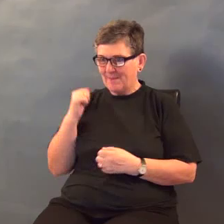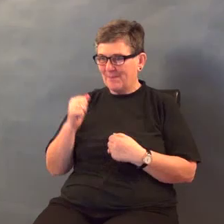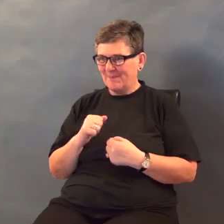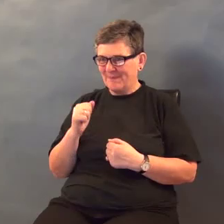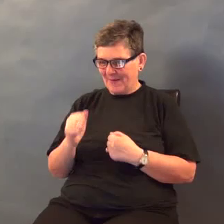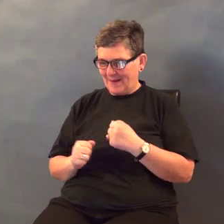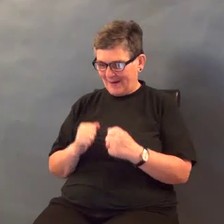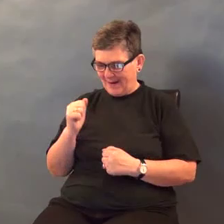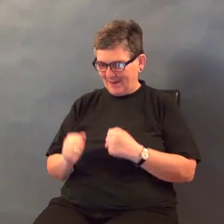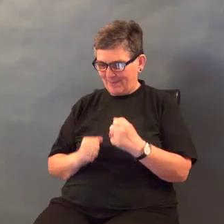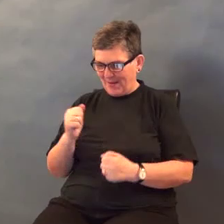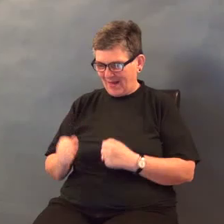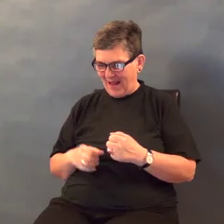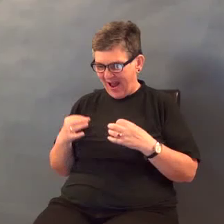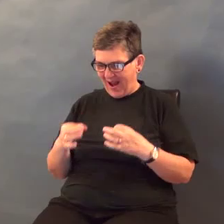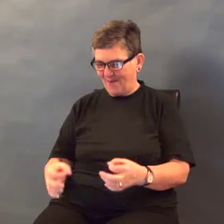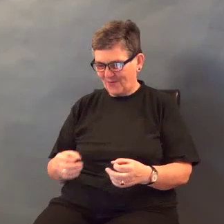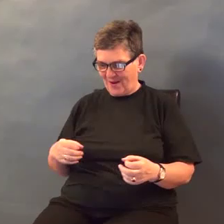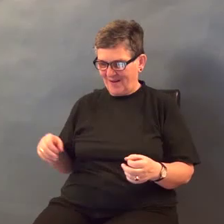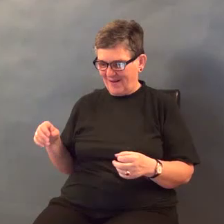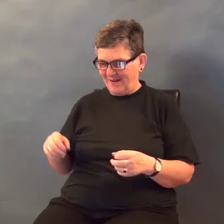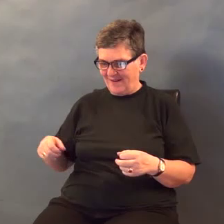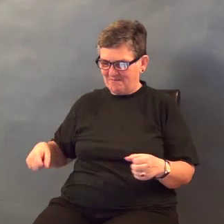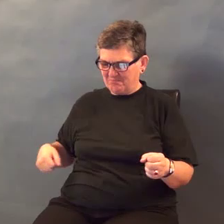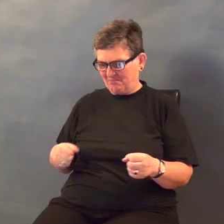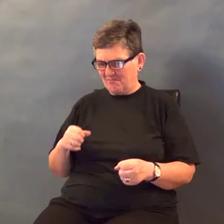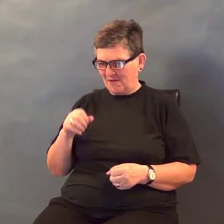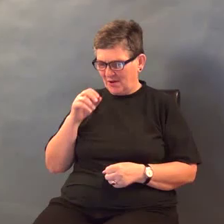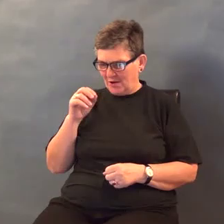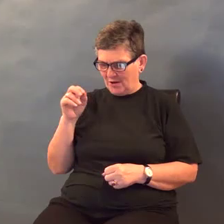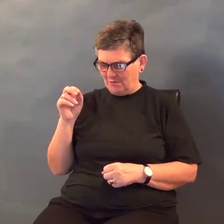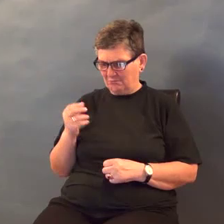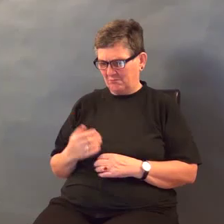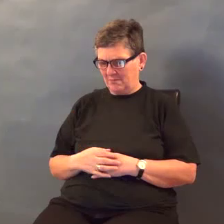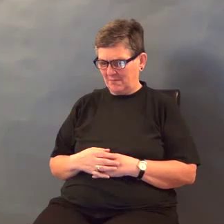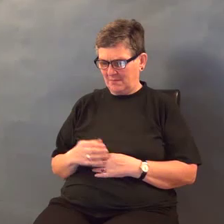Ktoś biegnie i samochód uderza w niego.